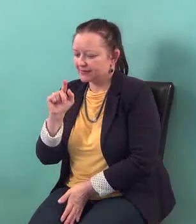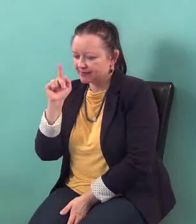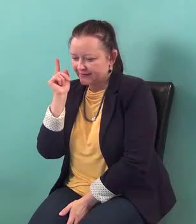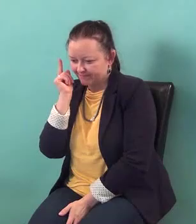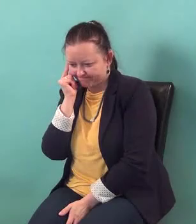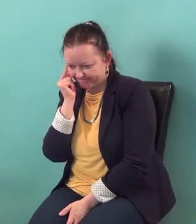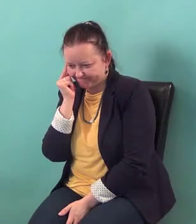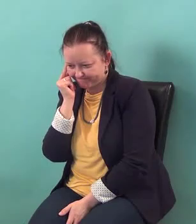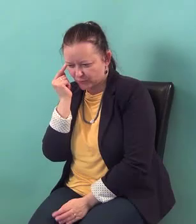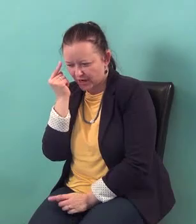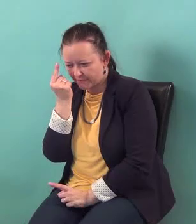Myślę.